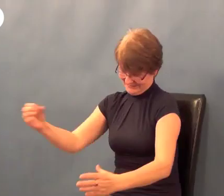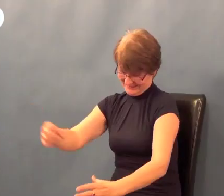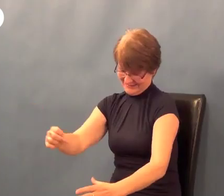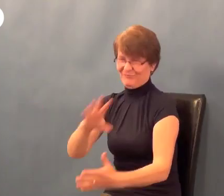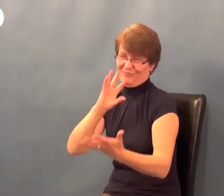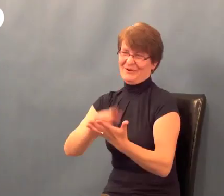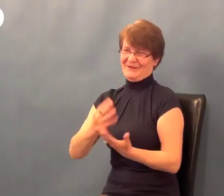Powtórnie mu ulżyło.